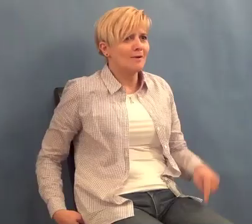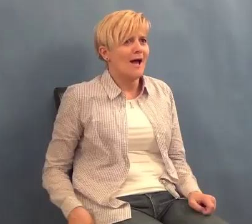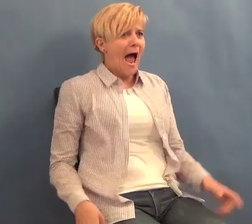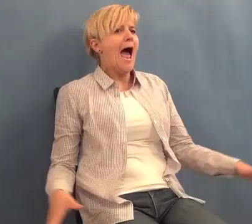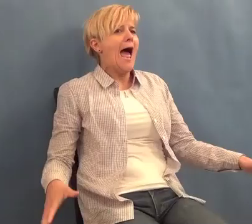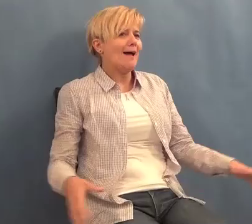Myszka krzyczy przestraszona.